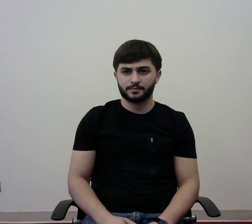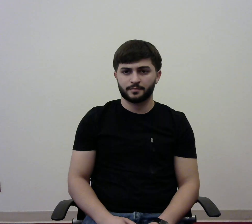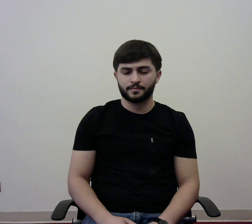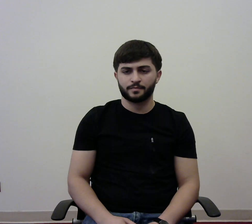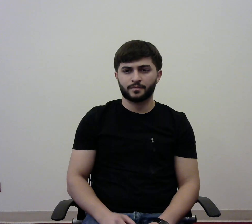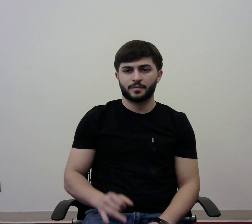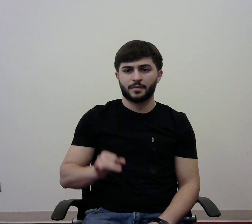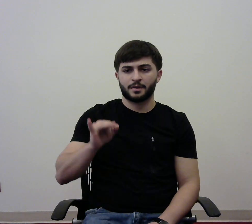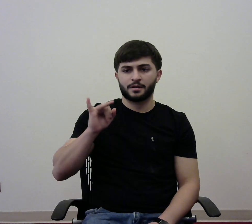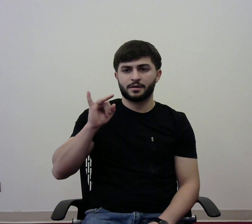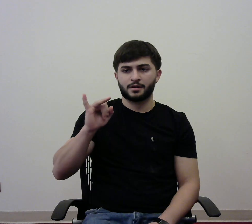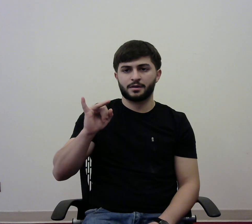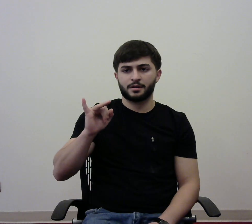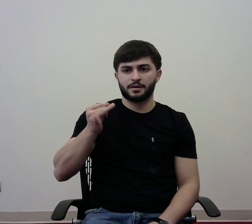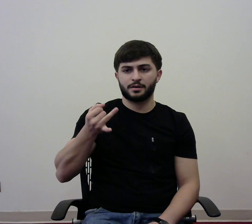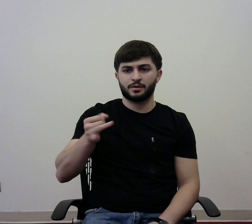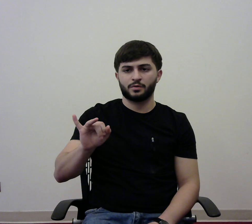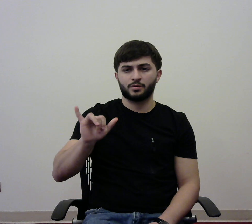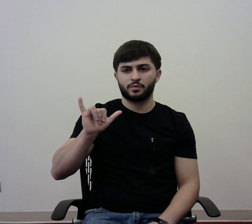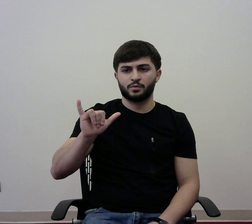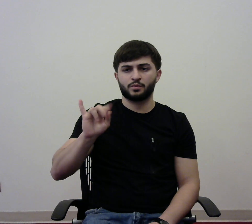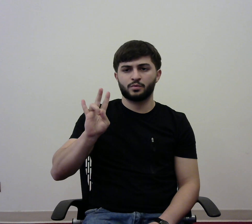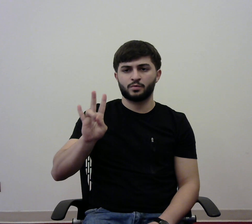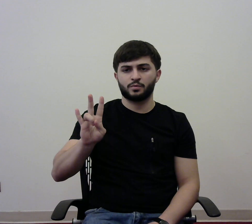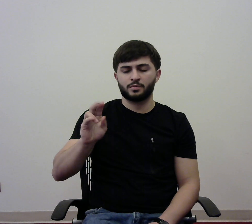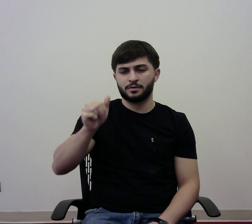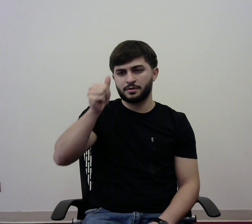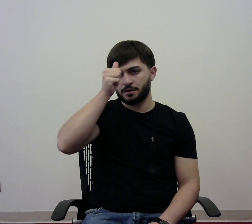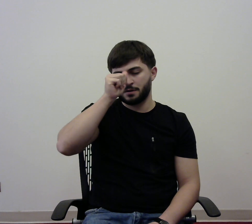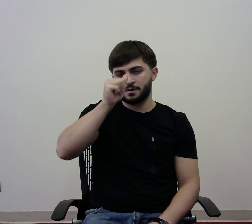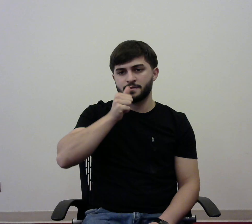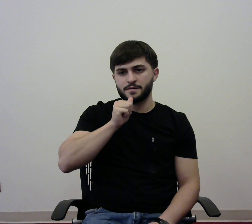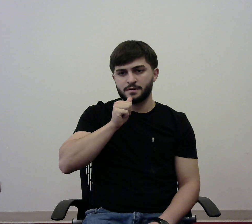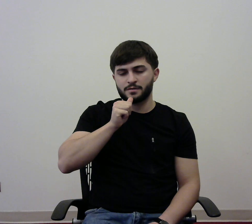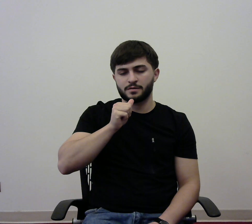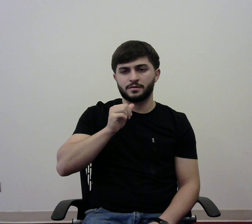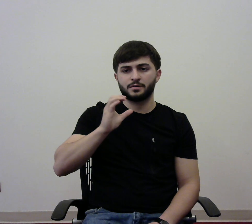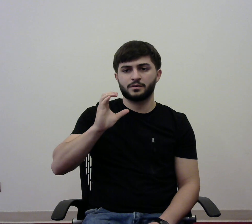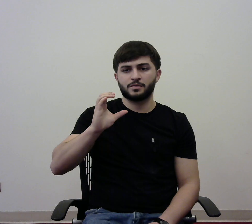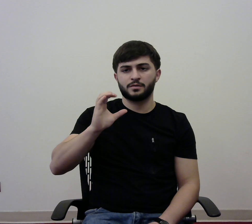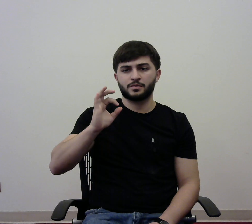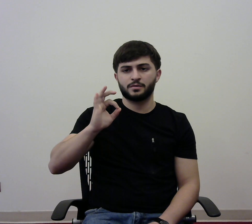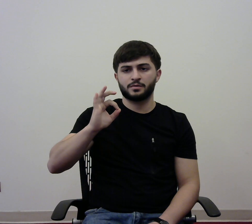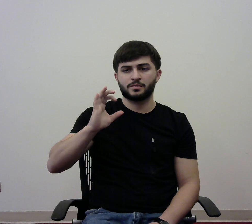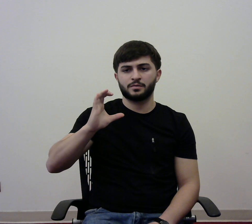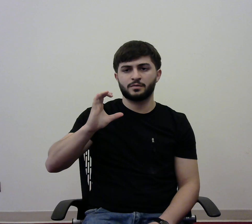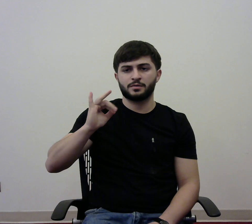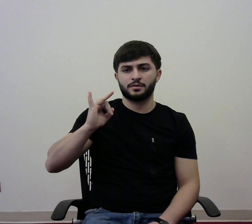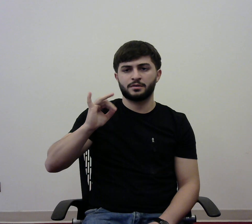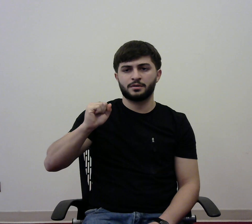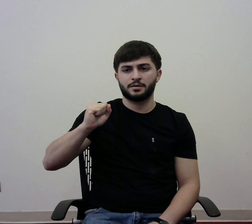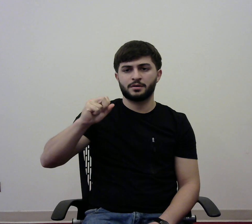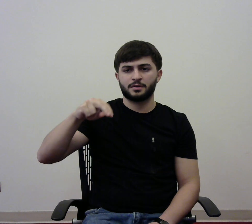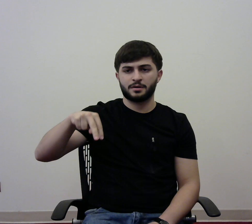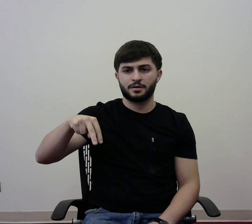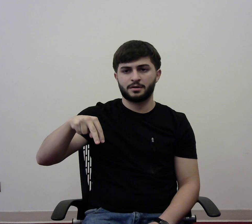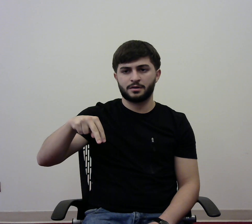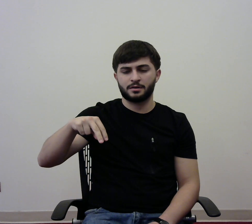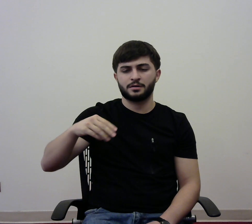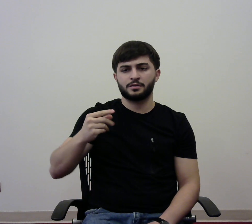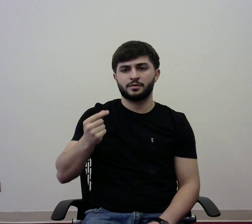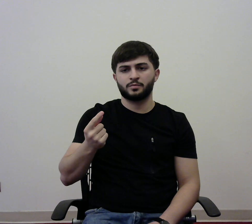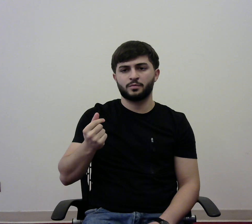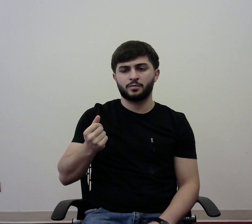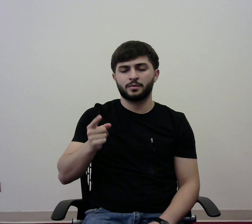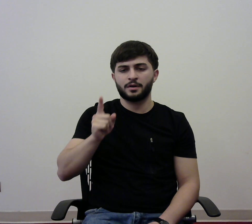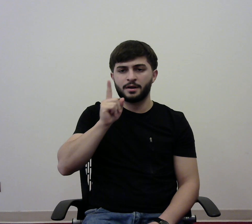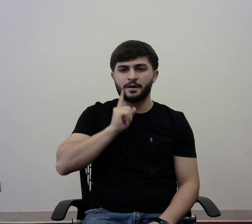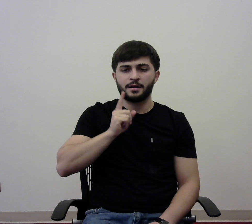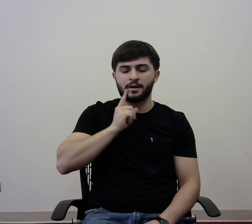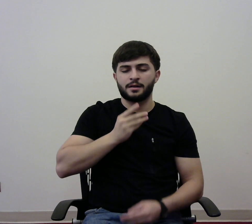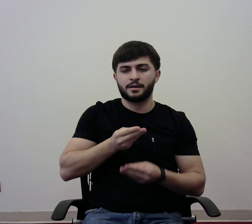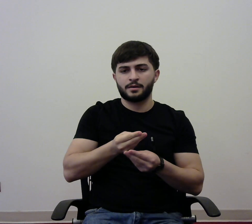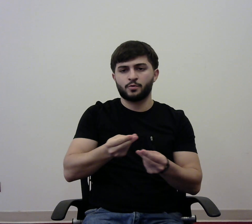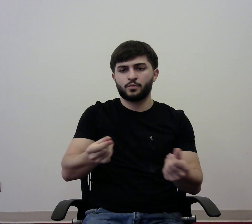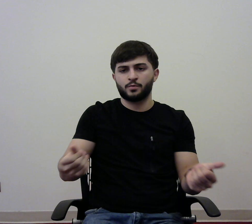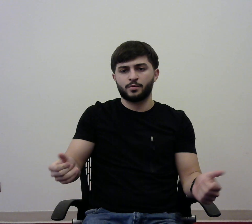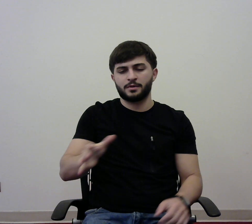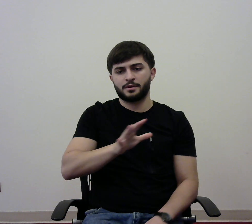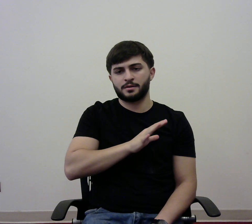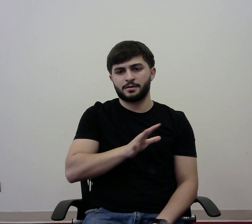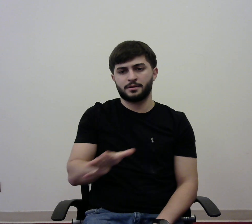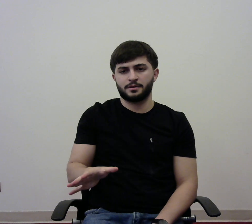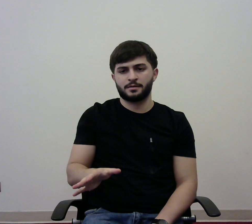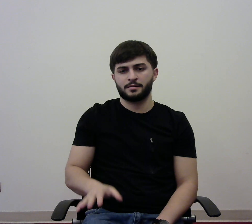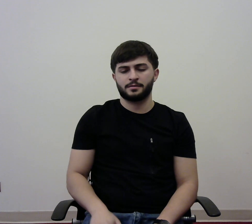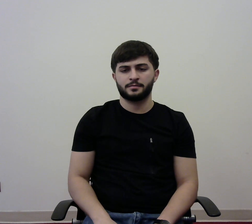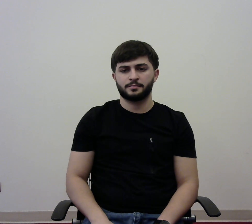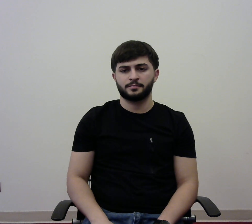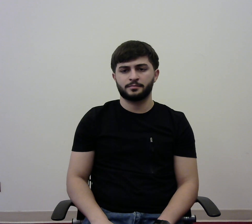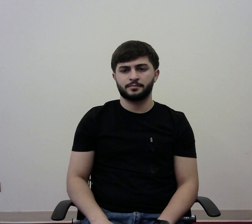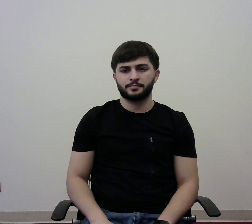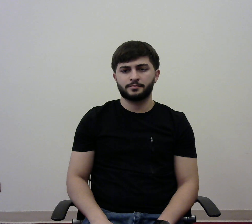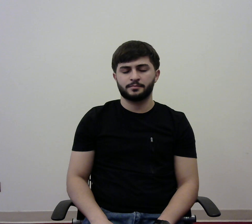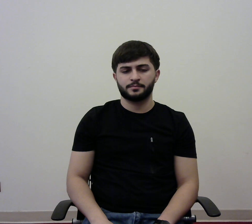İyun ayının sosial müavinətləri hələ ki, ödənilməyib